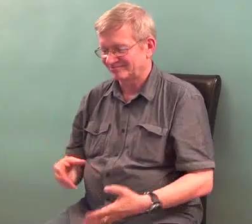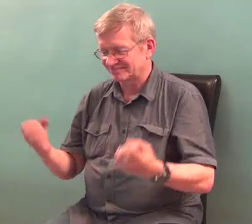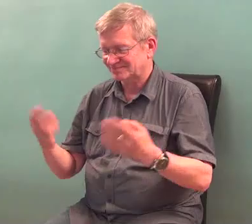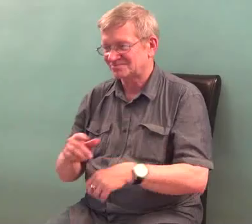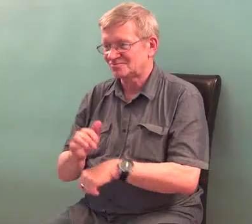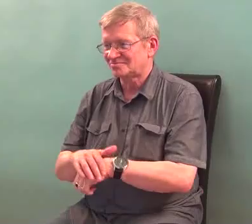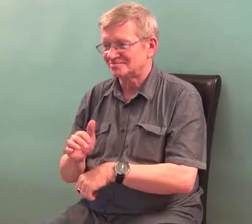Kolega.